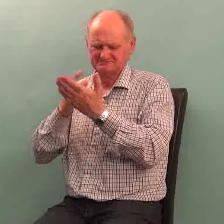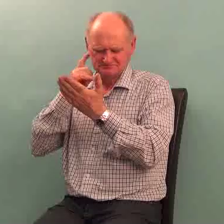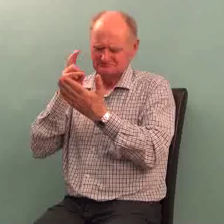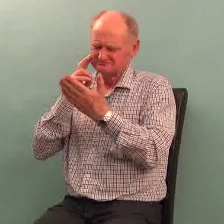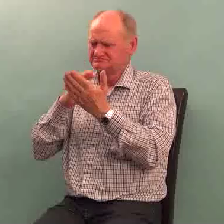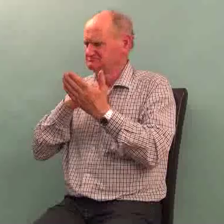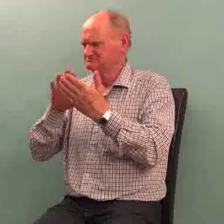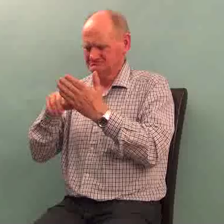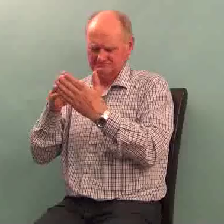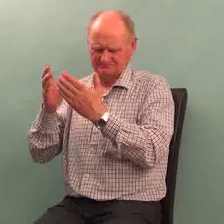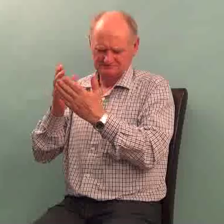Wszyscy byli na liście.